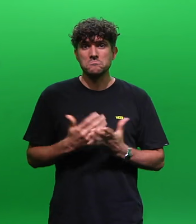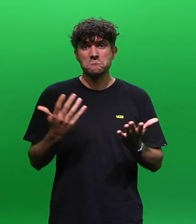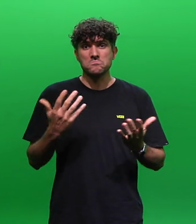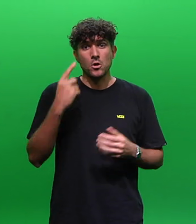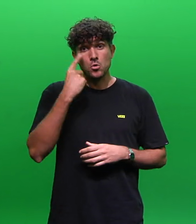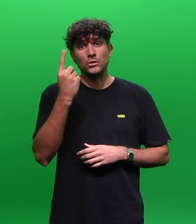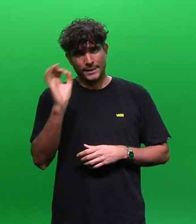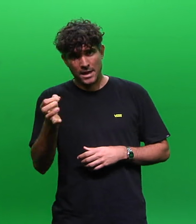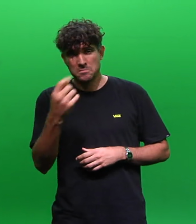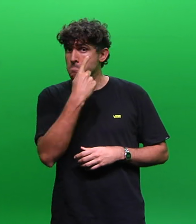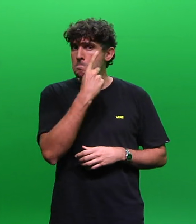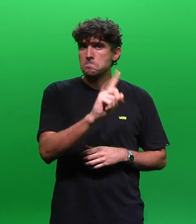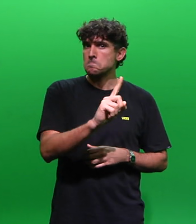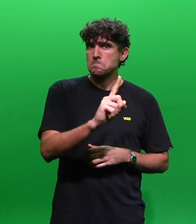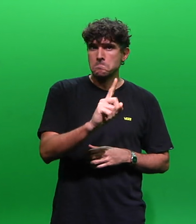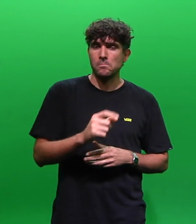De l'ull dret sí, de l'ull esquerre no.